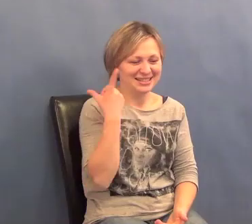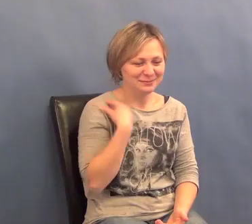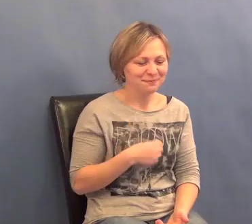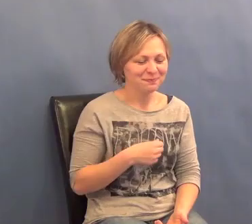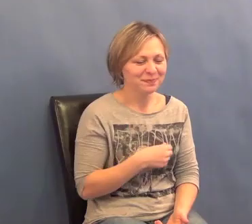Aha.